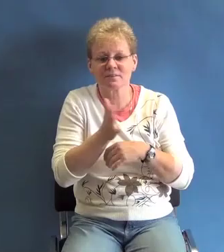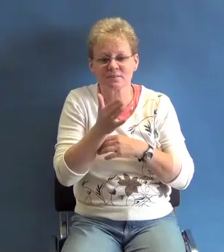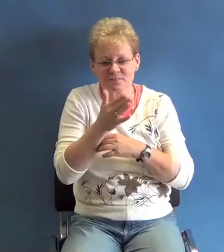Nie, ryba.